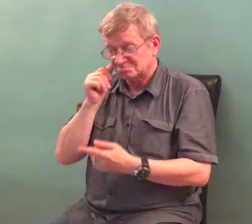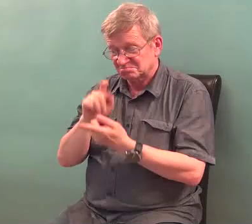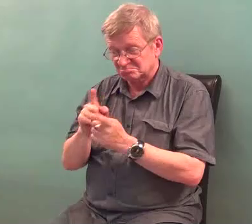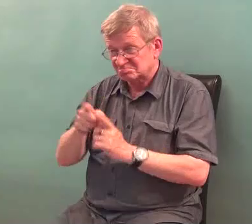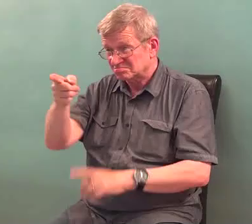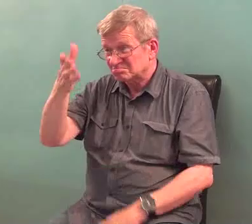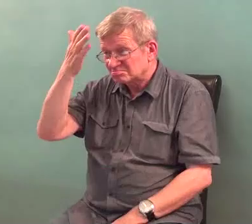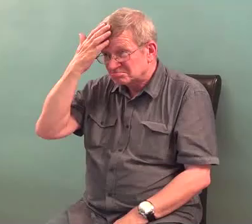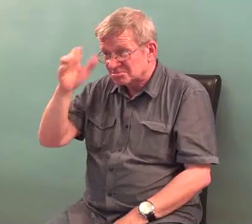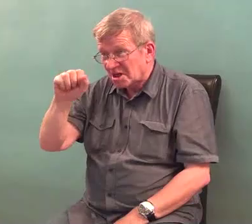Ty znasz Anię?